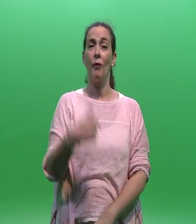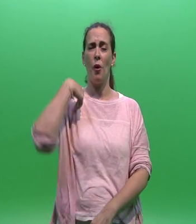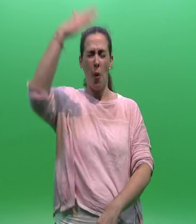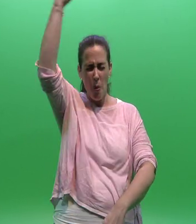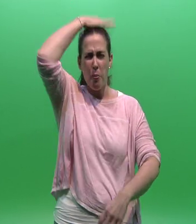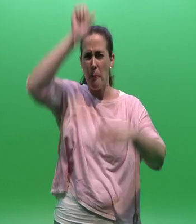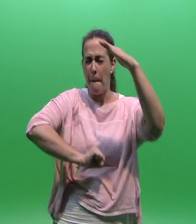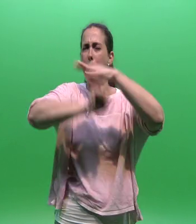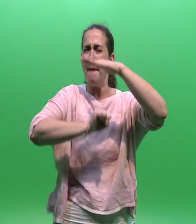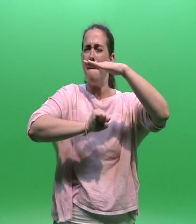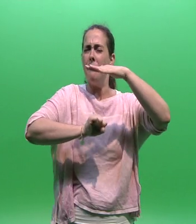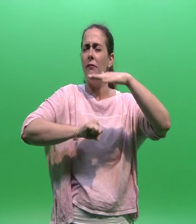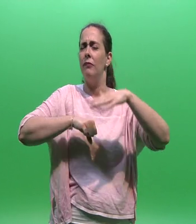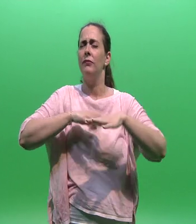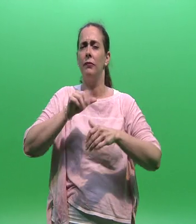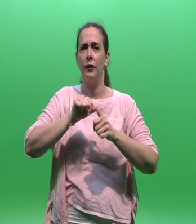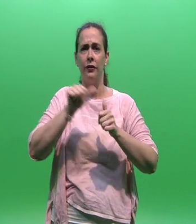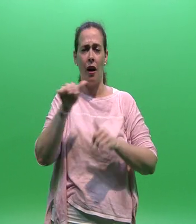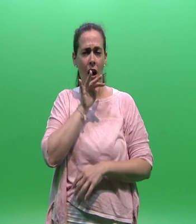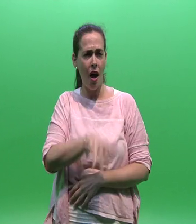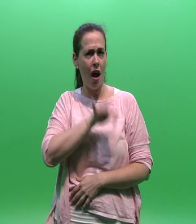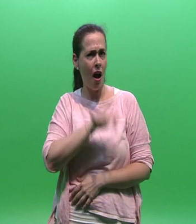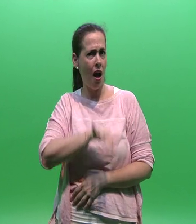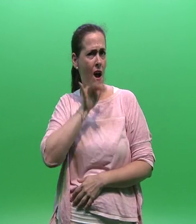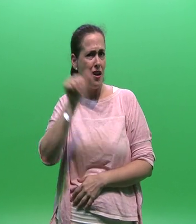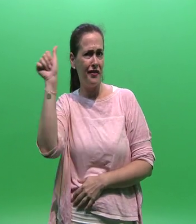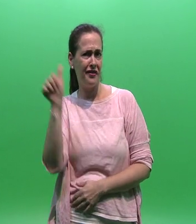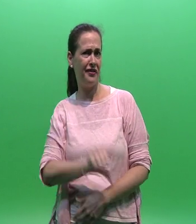Em vaig donar un cop a la part de dalt del cap, i fins ara he estat vomitant sense parar.